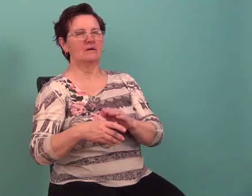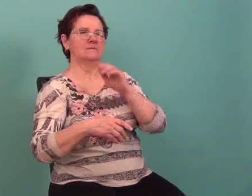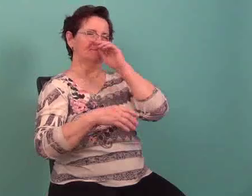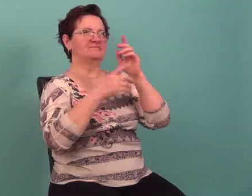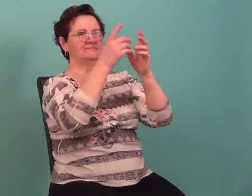Zszedł z drzewa.